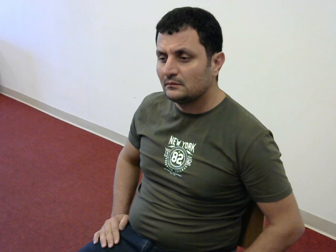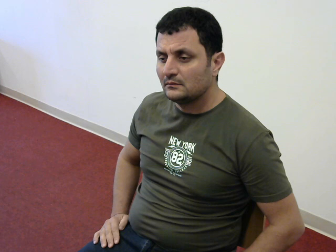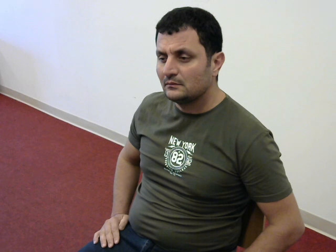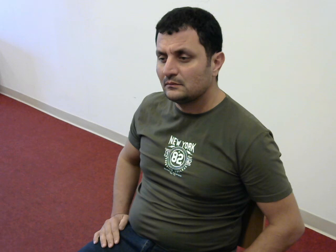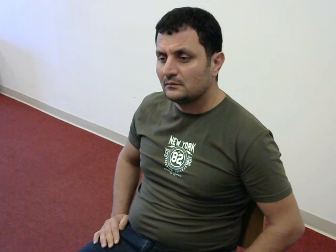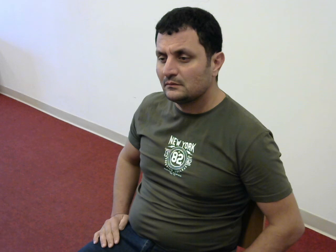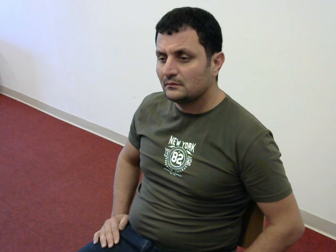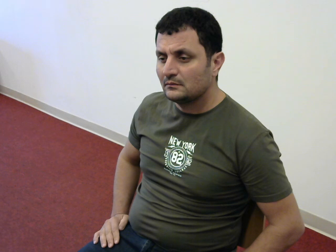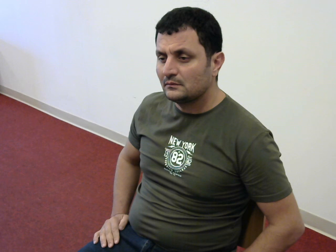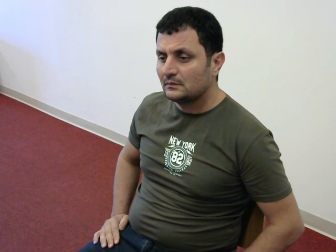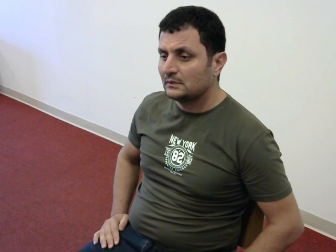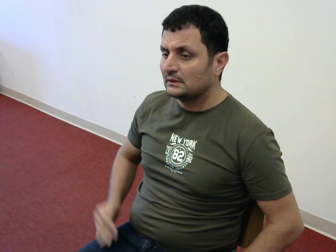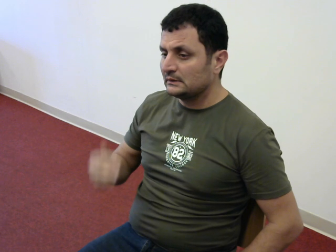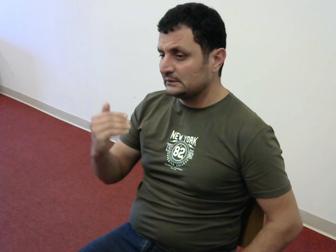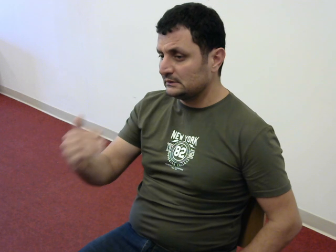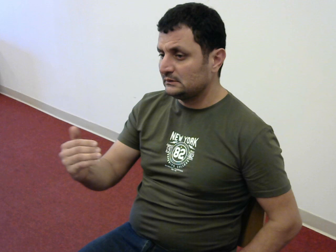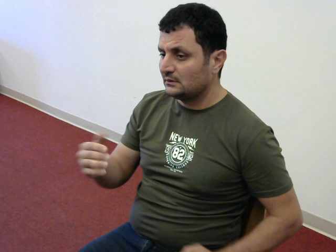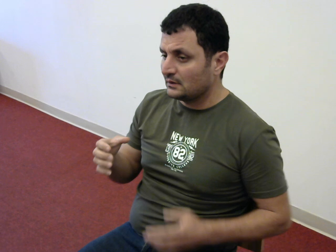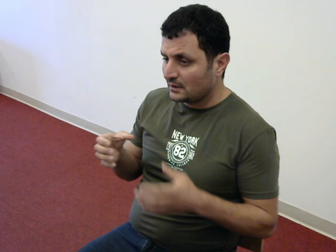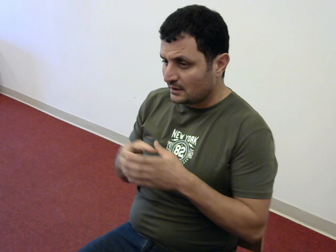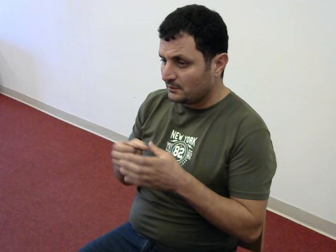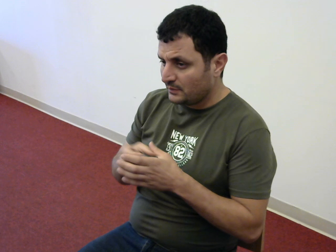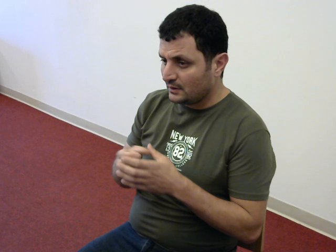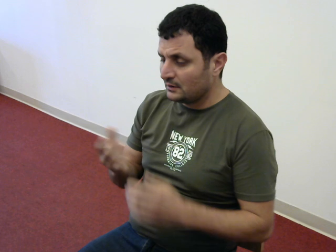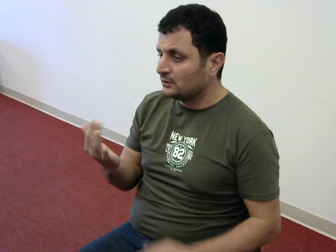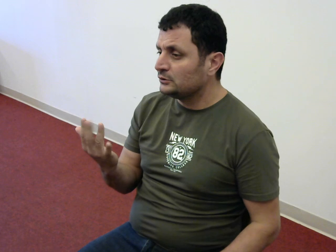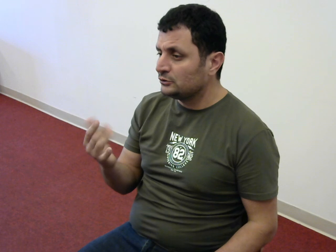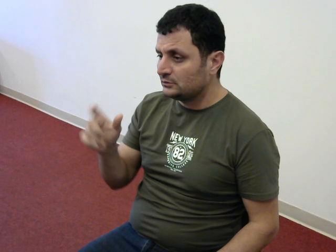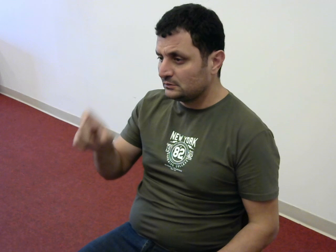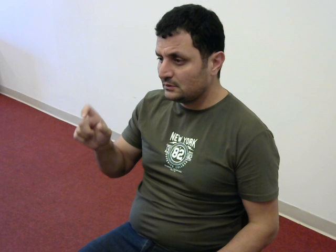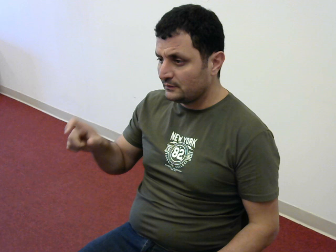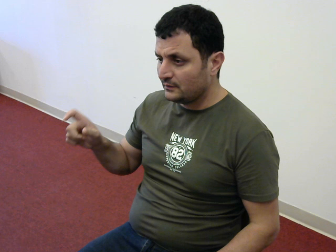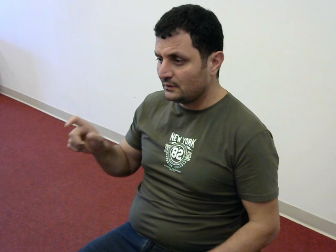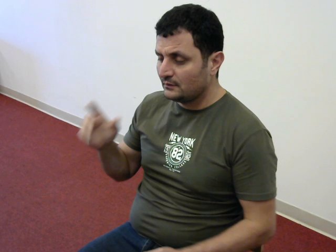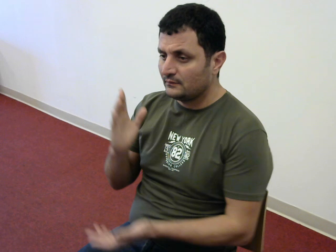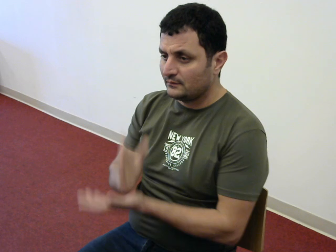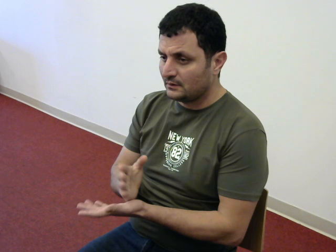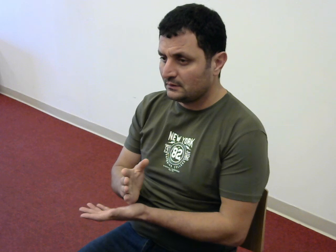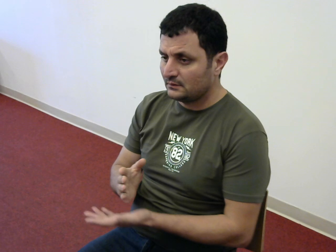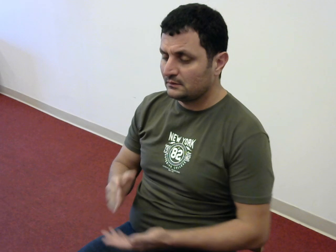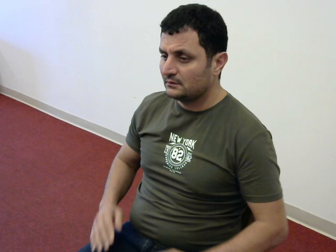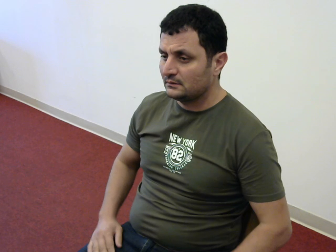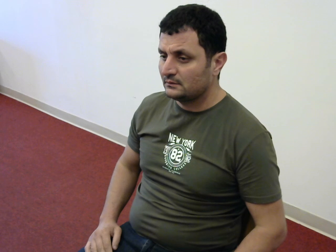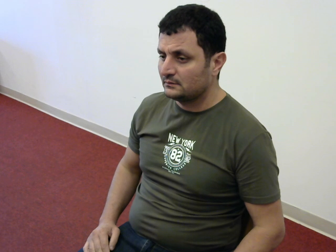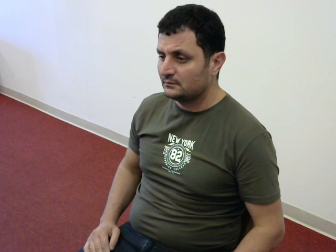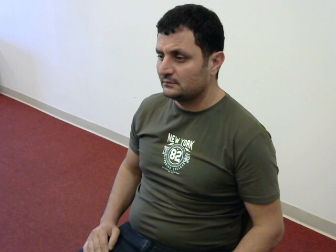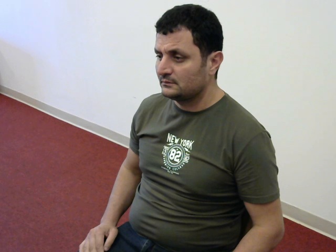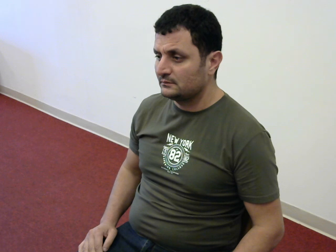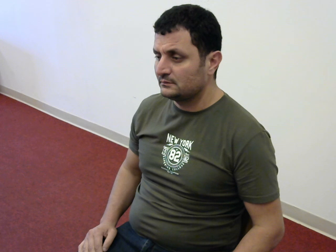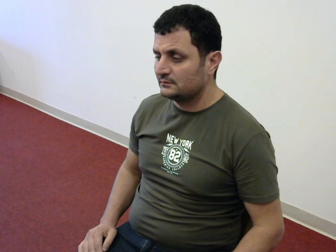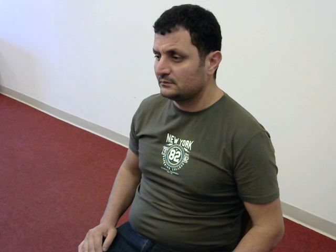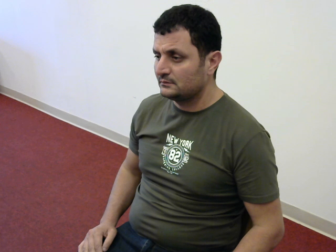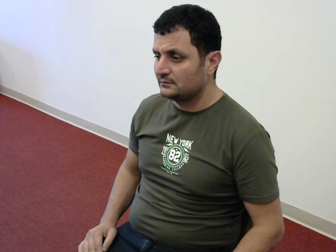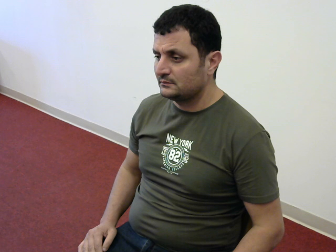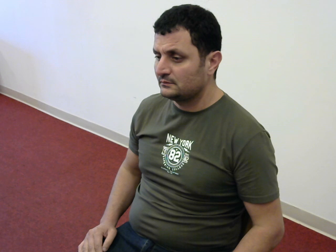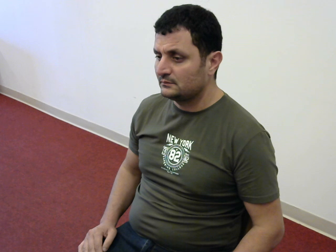Sizin komandada neçə nəfər var?